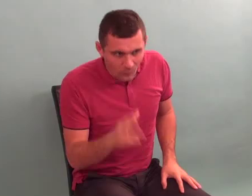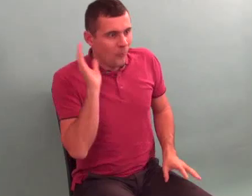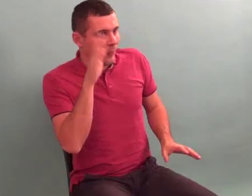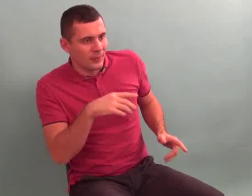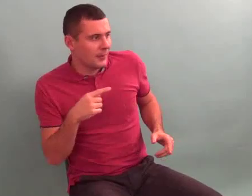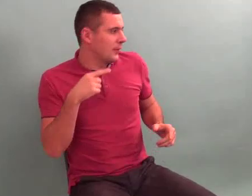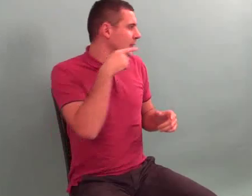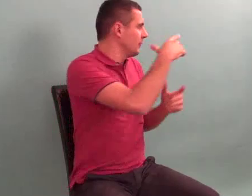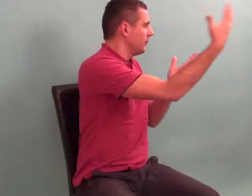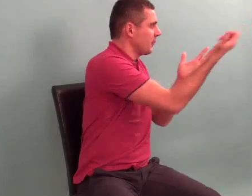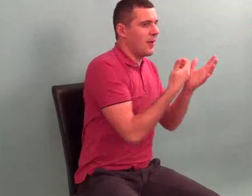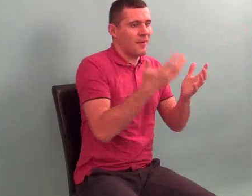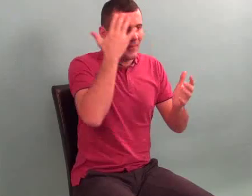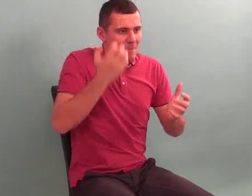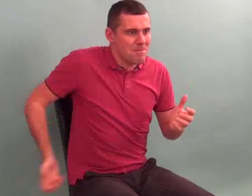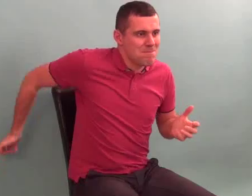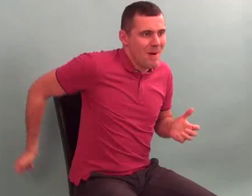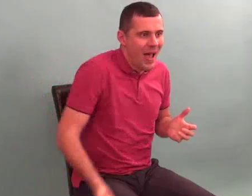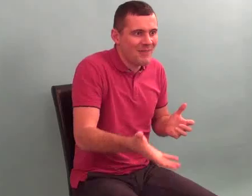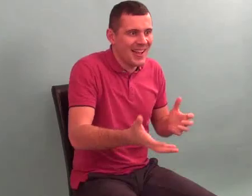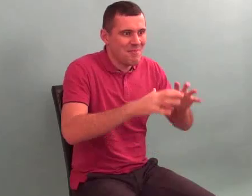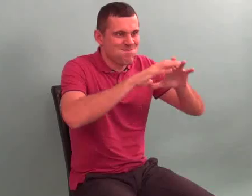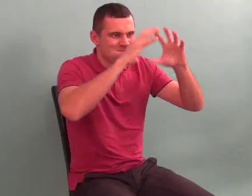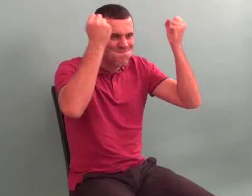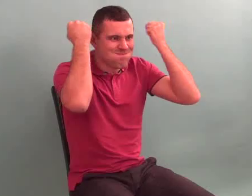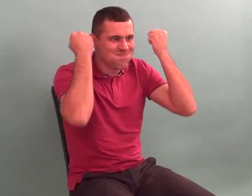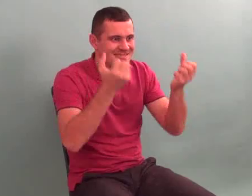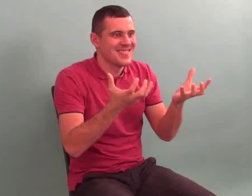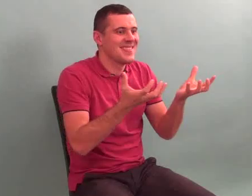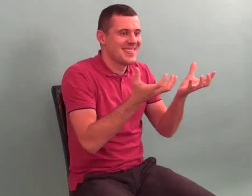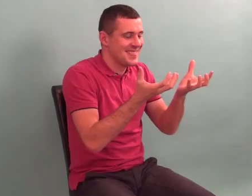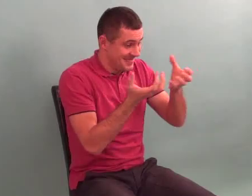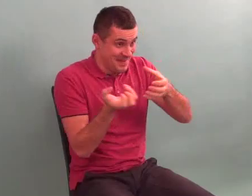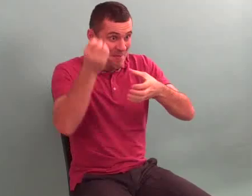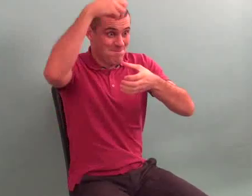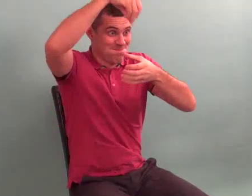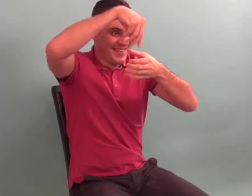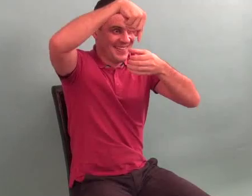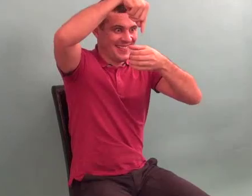Wziął ciężką kulę do bowlingu i wrzucił ją do rynny.